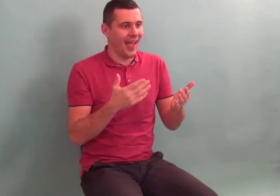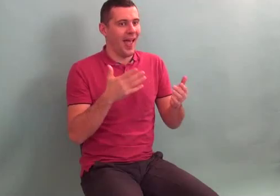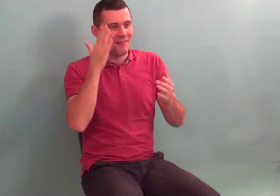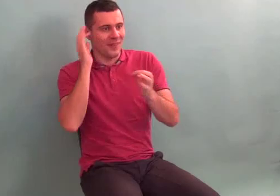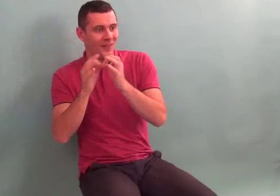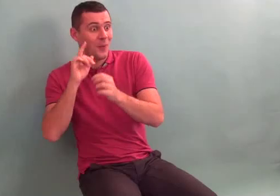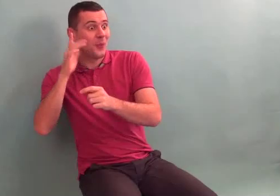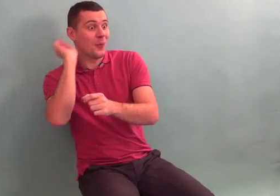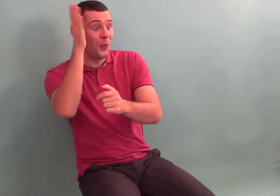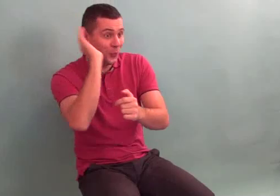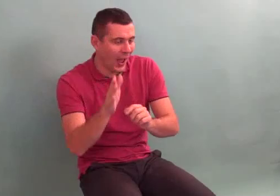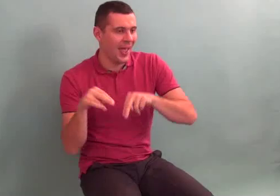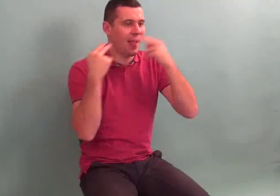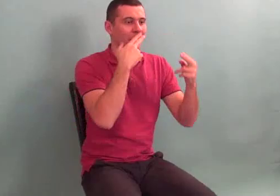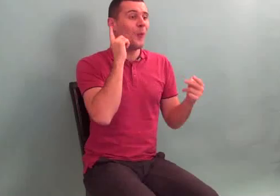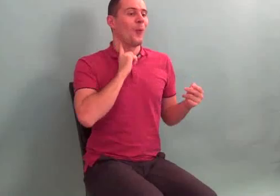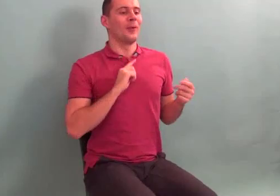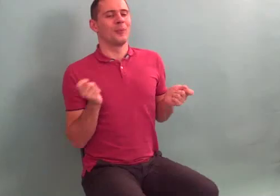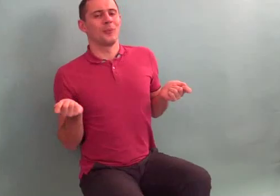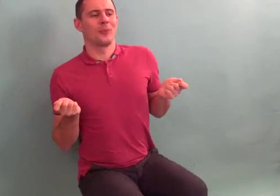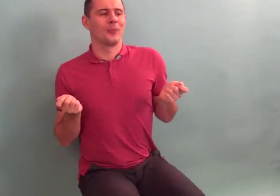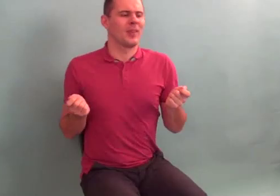Chaplin wiedział, że chłopiec już rozwalił szybę, wtedy mógł udawać, że przypadkowo przechodził obok.